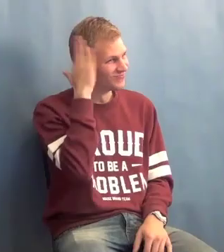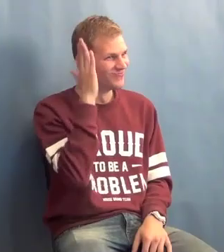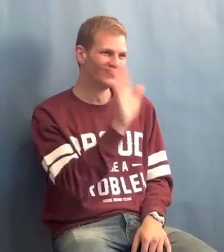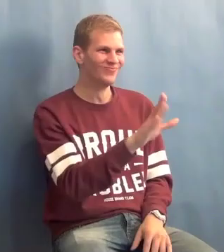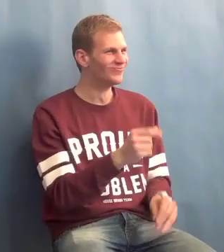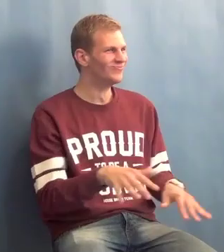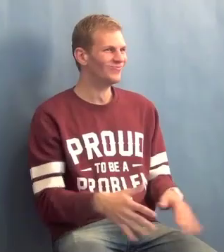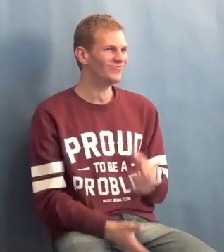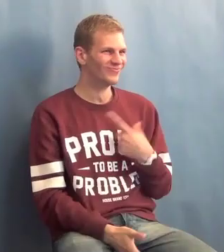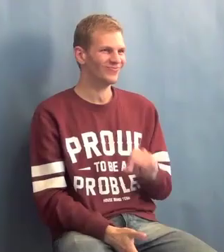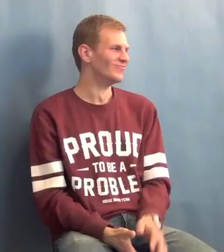Ja wiem, że ty masz dużo pieniędzy.